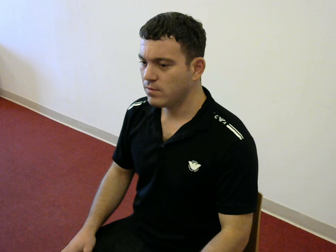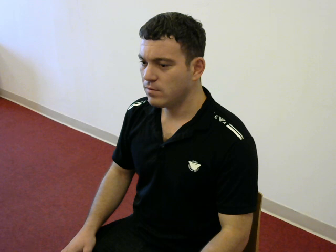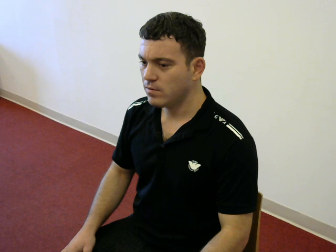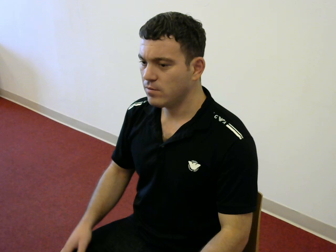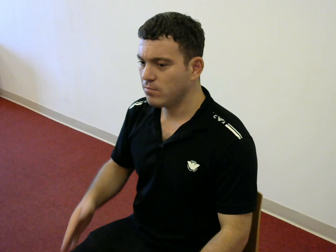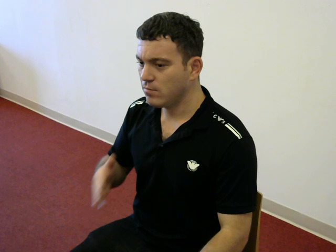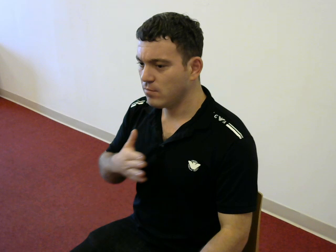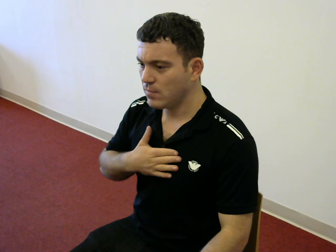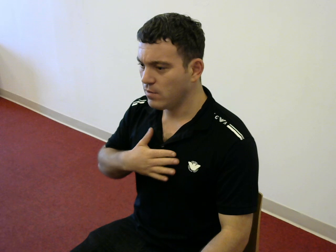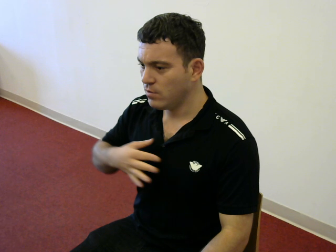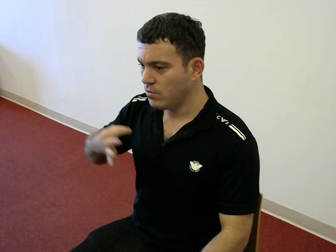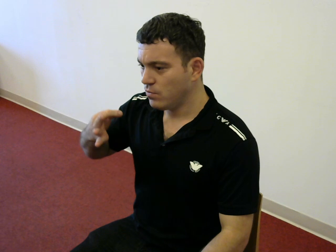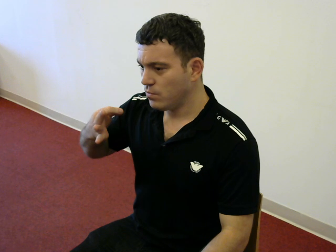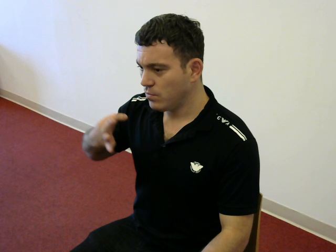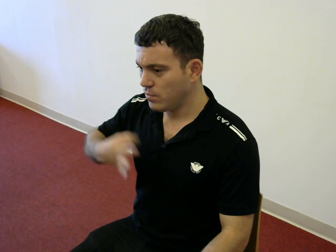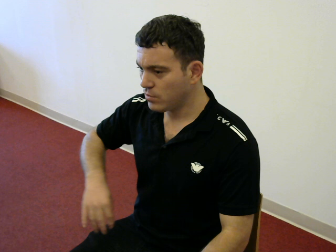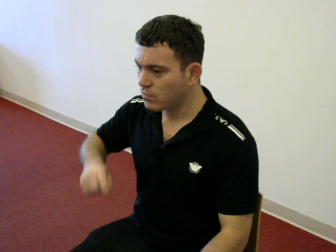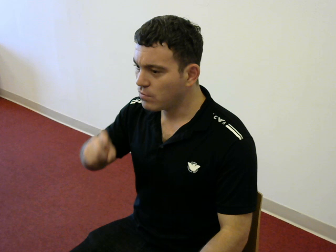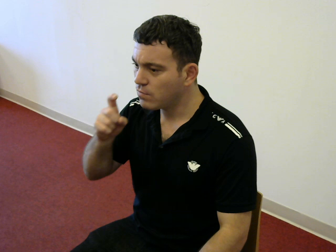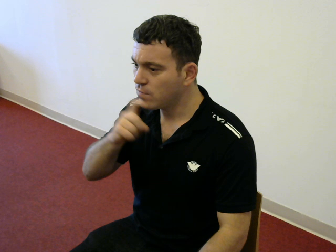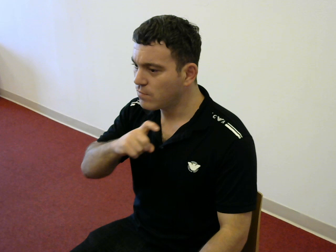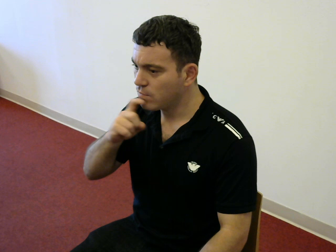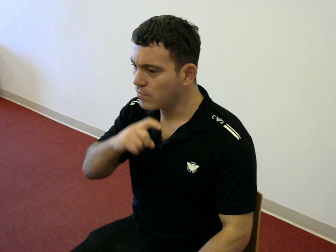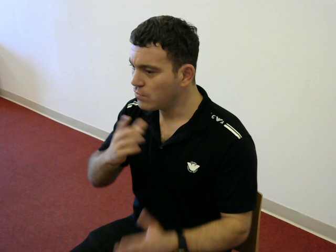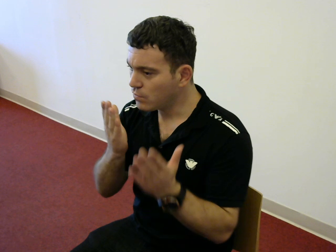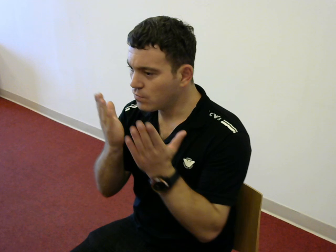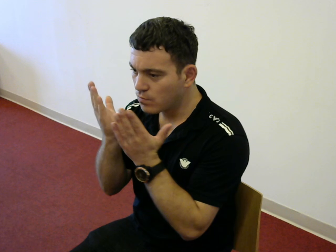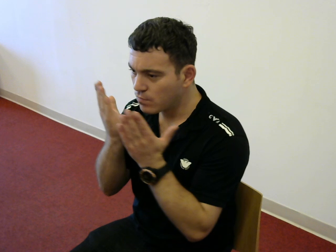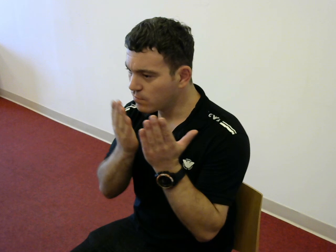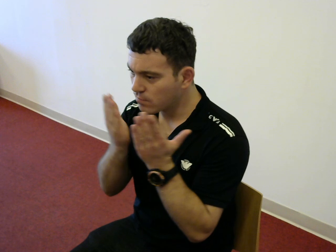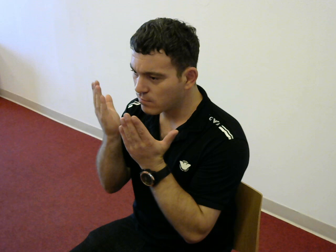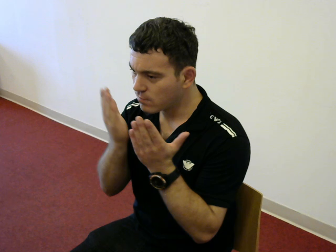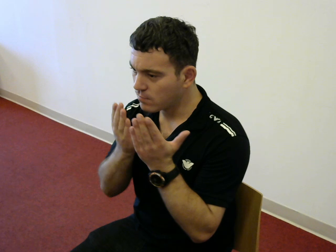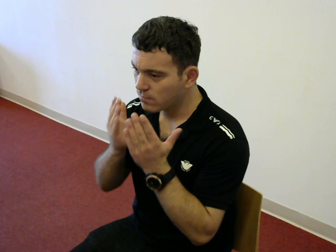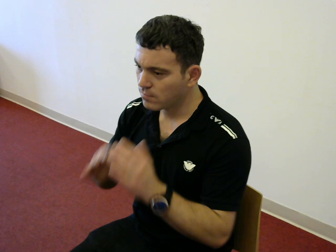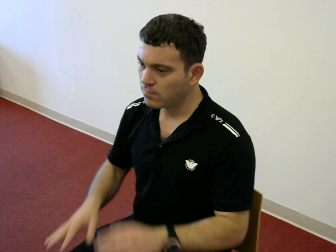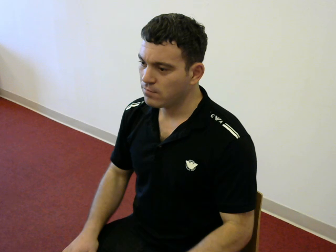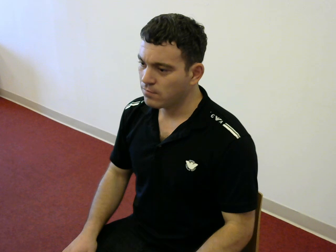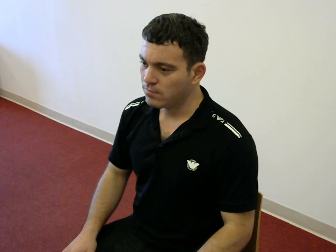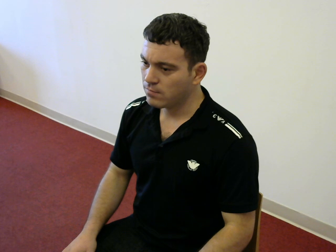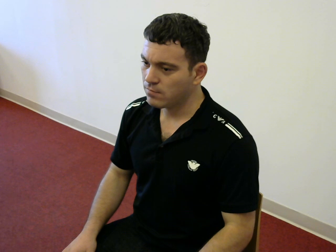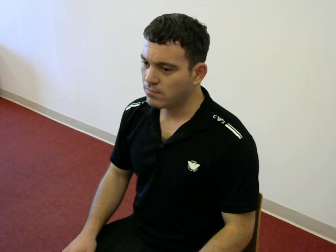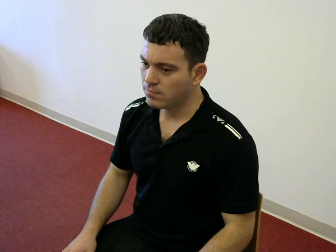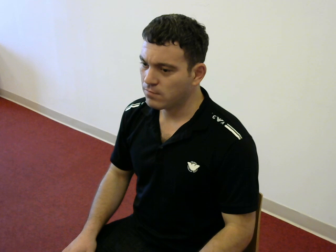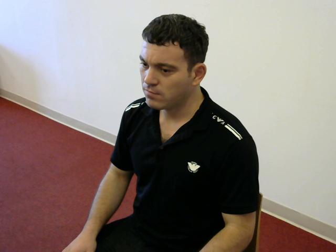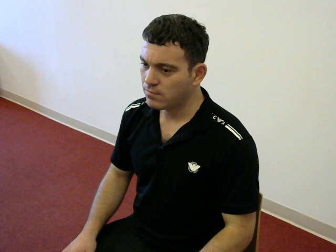Mənim oğlum universitetdə oxuyur